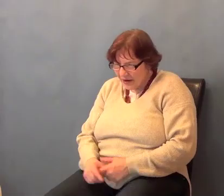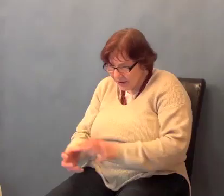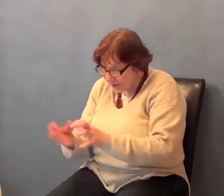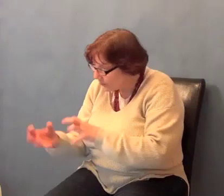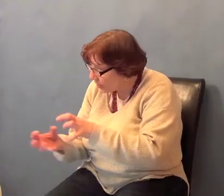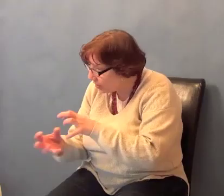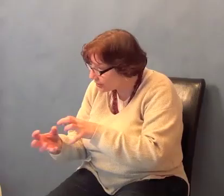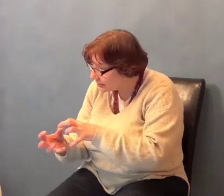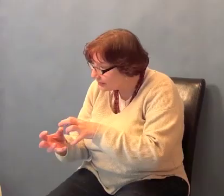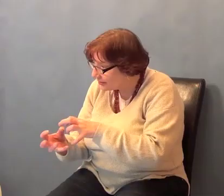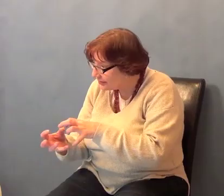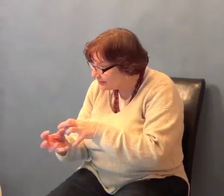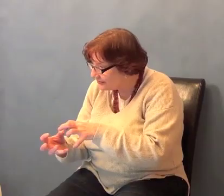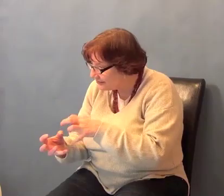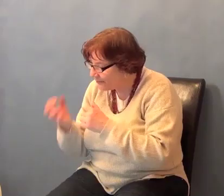Pomidor?